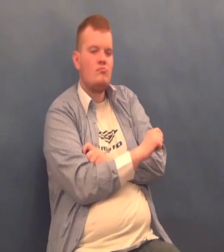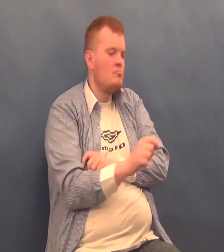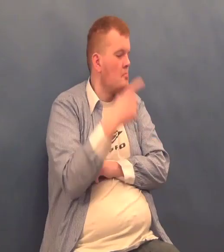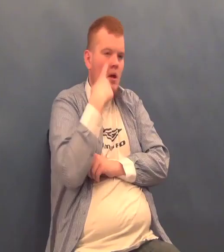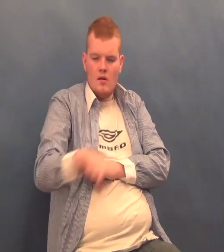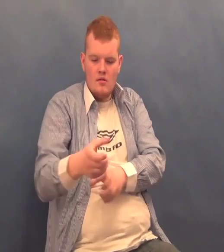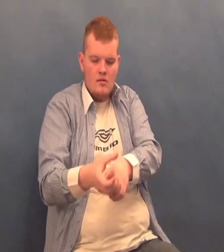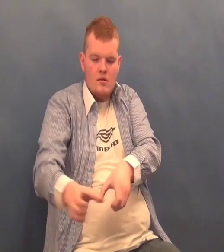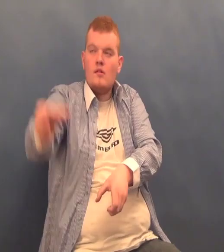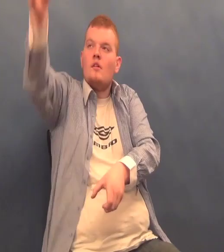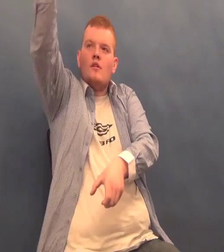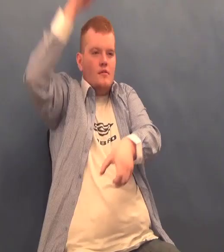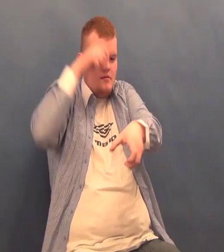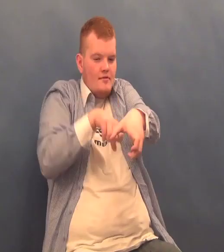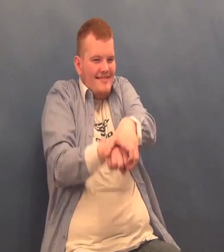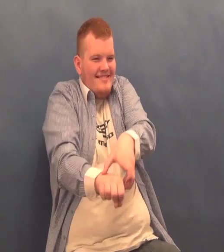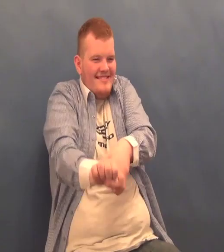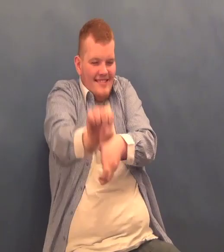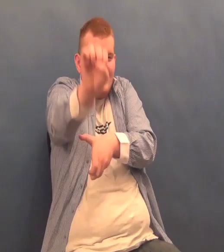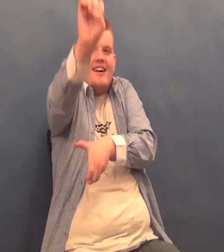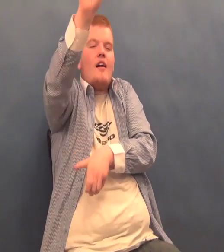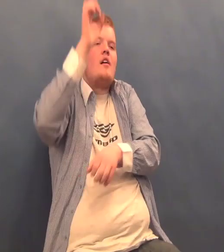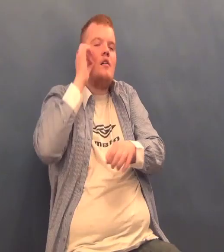I zauważa taką rynnę i, wiesz, kot wchodzi do środka, pnie się w górę.